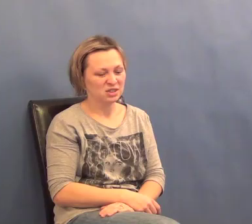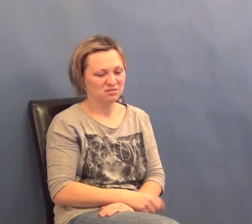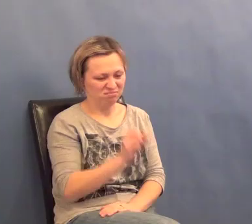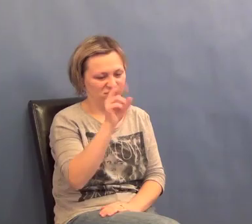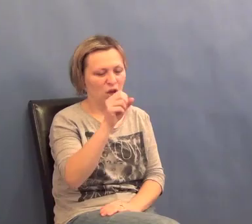Tak.